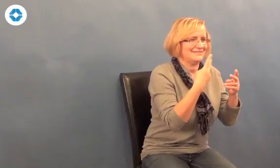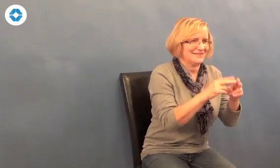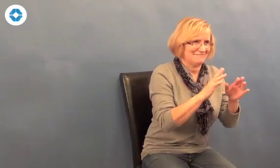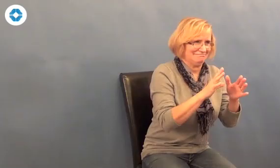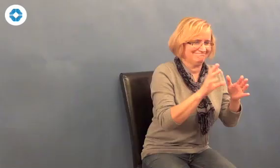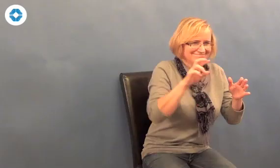Wspiął się.